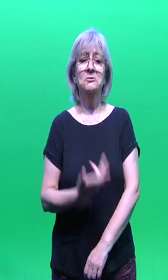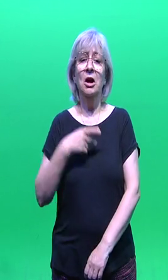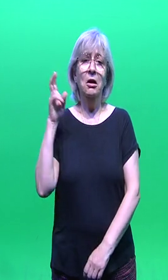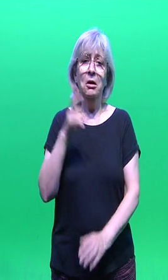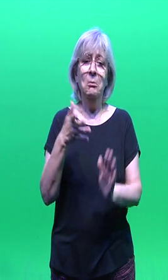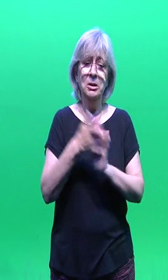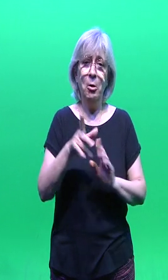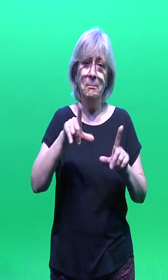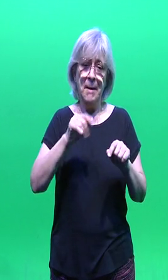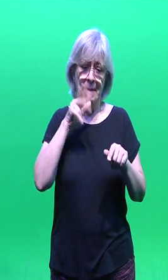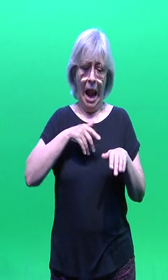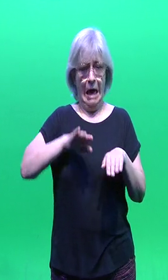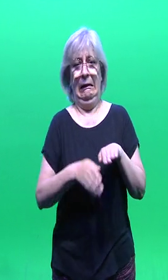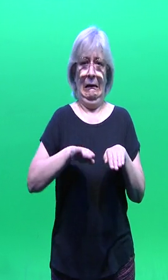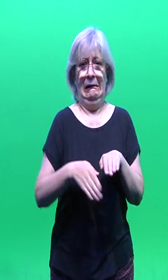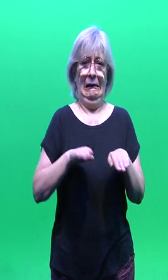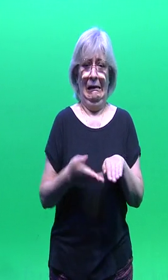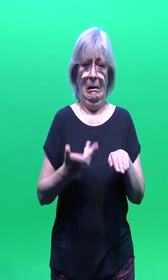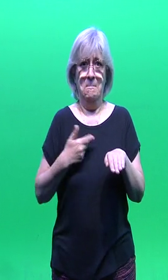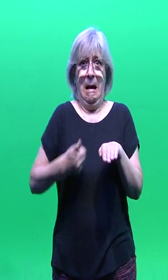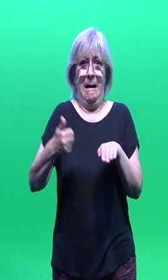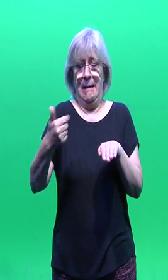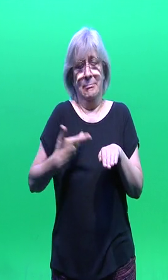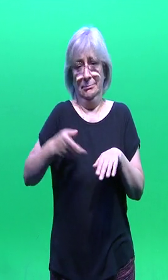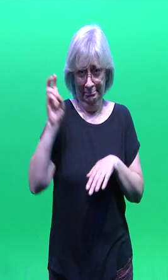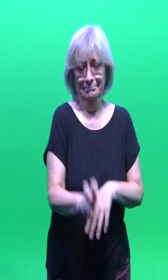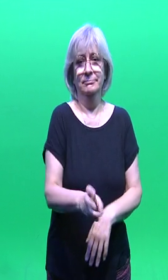Vinc perquè em vaig fer mal al peu i cada vegada vaig més coixa, el final he vingut.